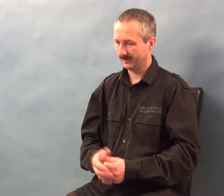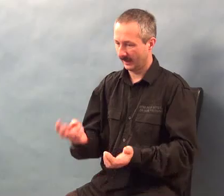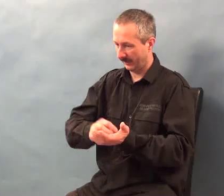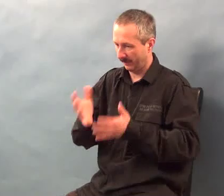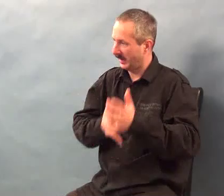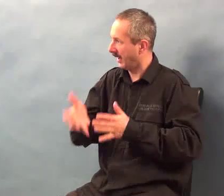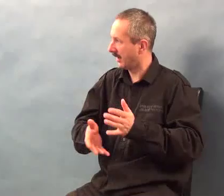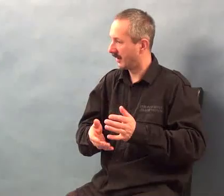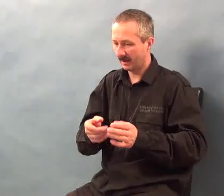Wstaje... Mam to zamigać?